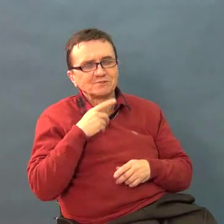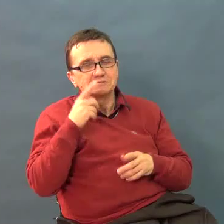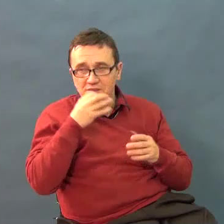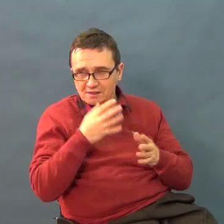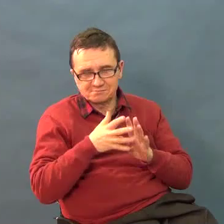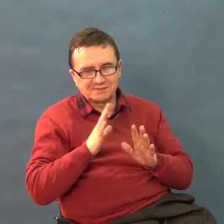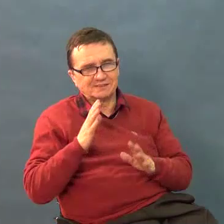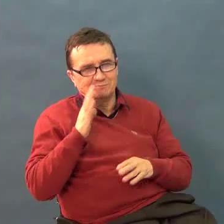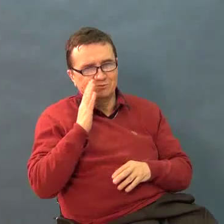Ja teraz nie będę opowiadał, migał, nie.